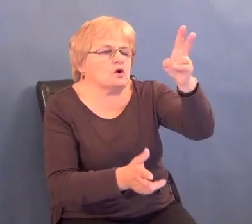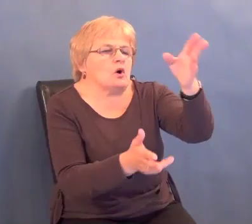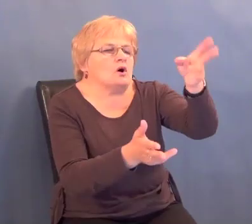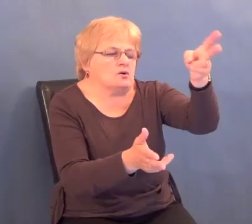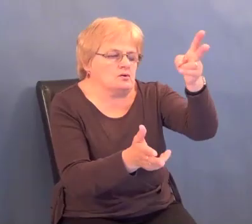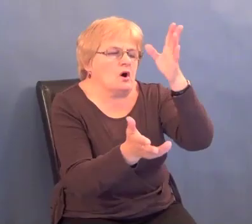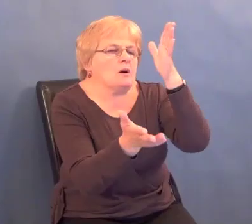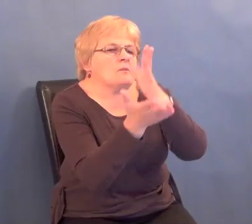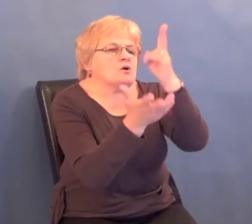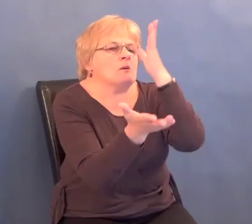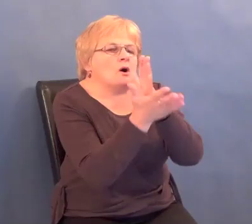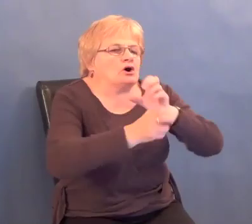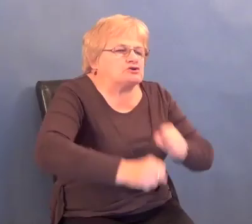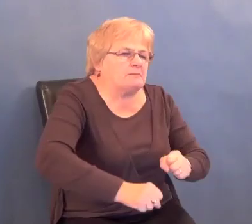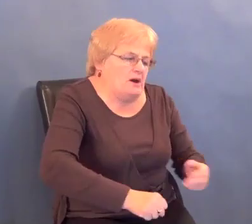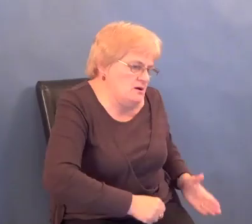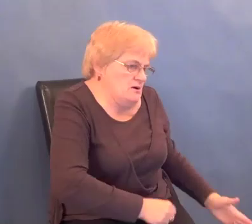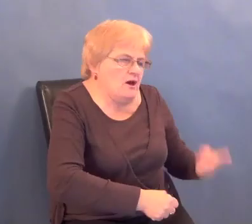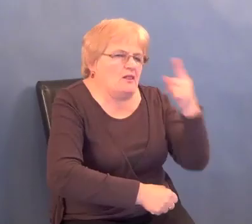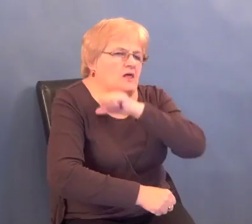Kto pomoże trzymać coś przy piłowaniu?